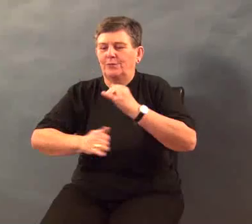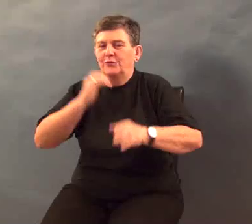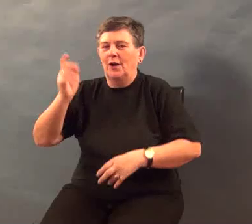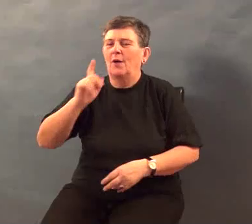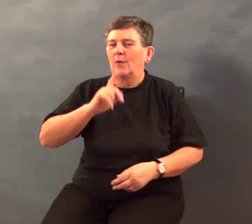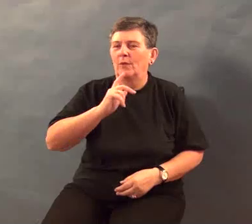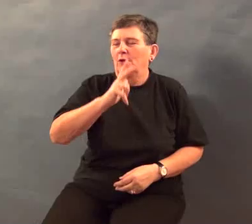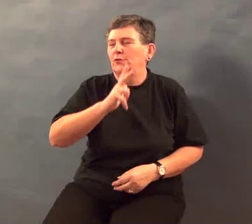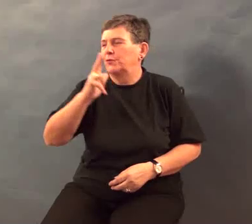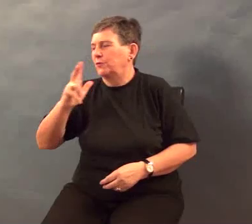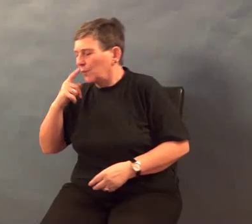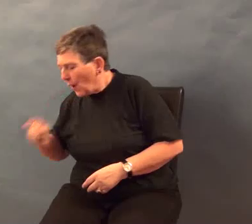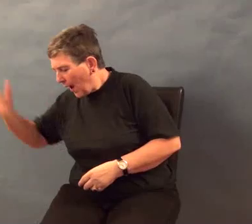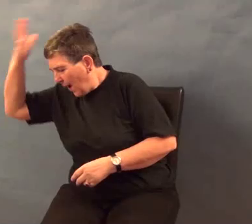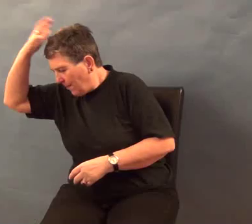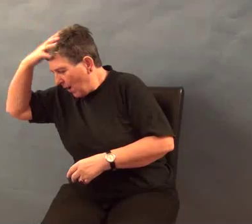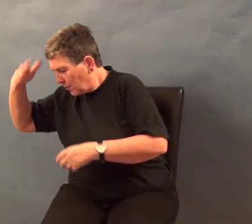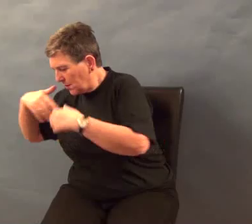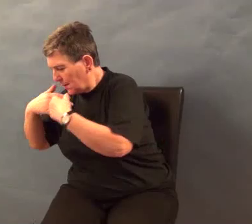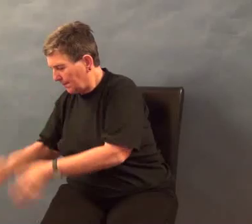Trzej chłopcy odchodzą, zauważają zgubiony kapelusz.